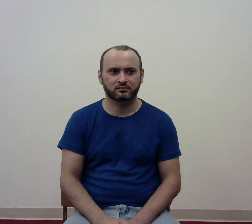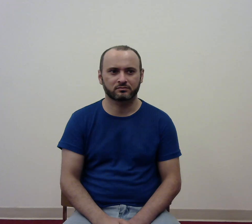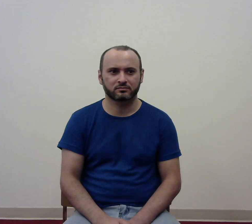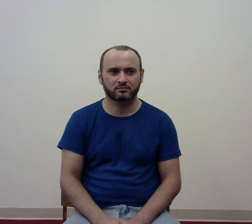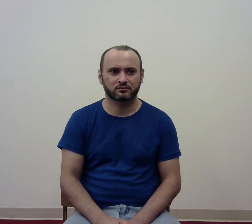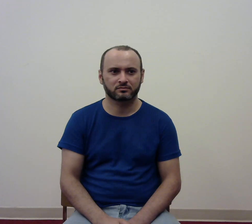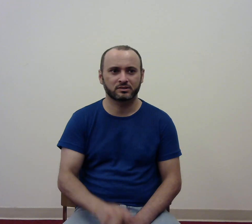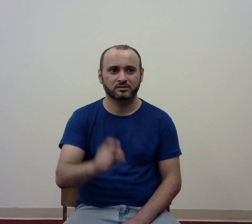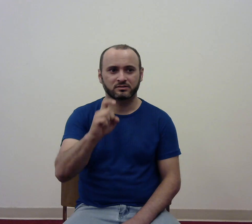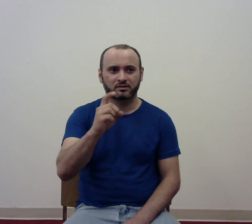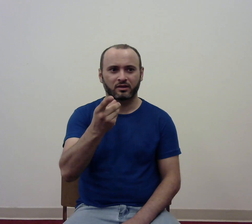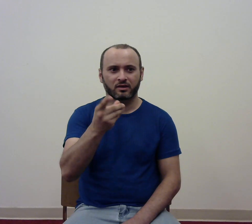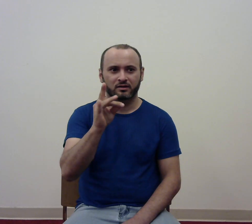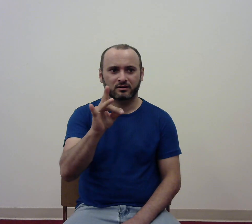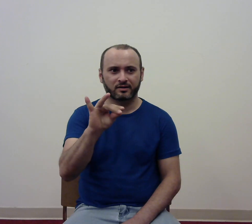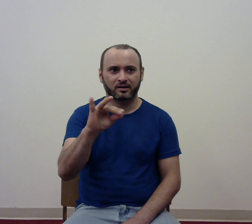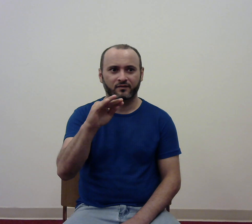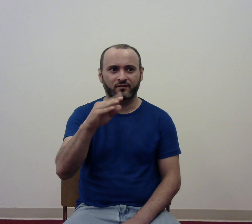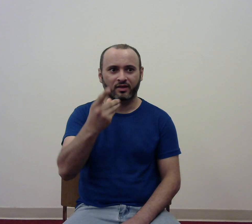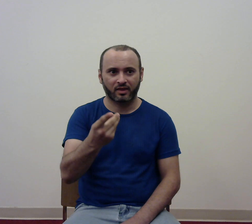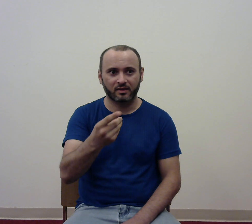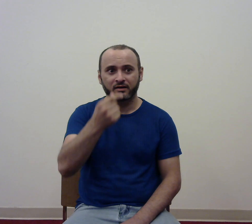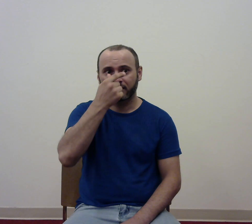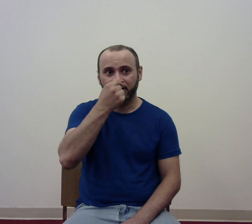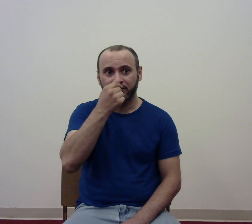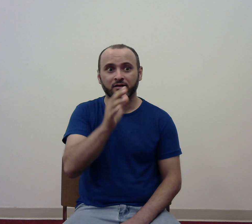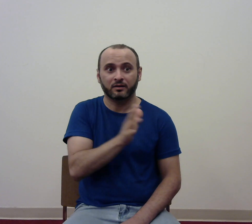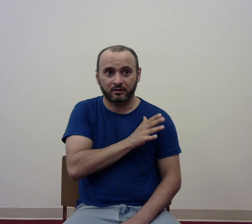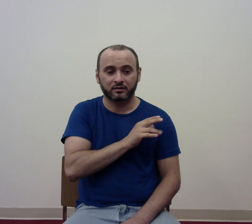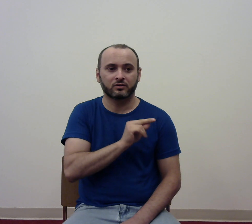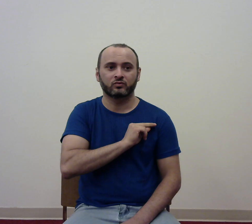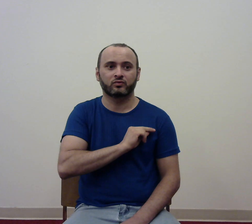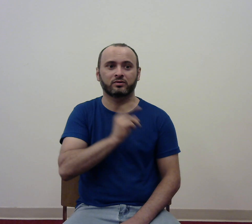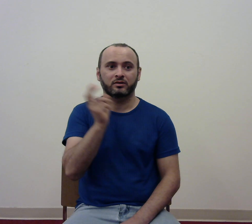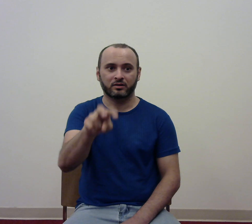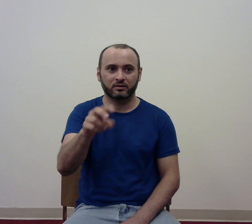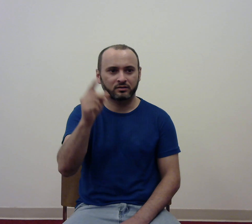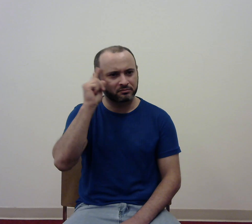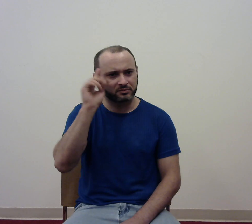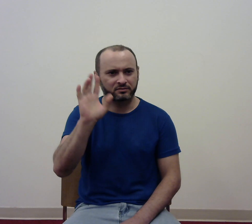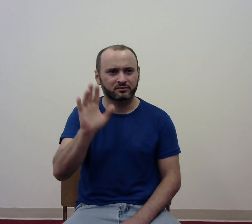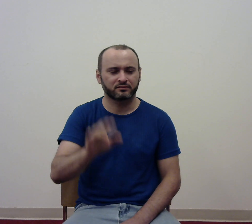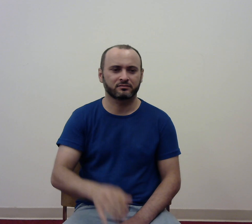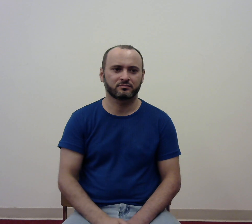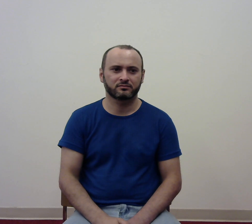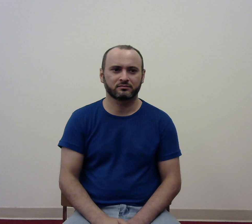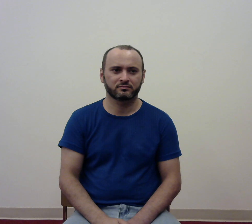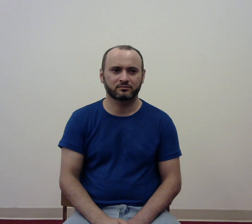Zərifə qrip olub, işə gələ bilmir